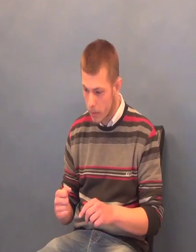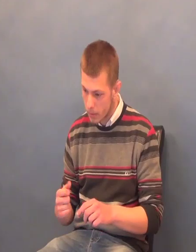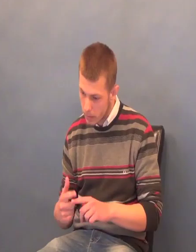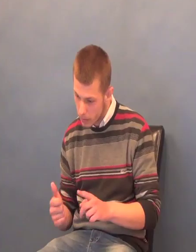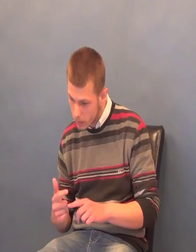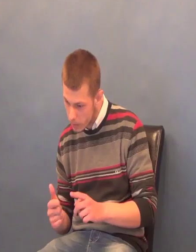Dwudziesty pierwszy, dwudziesty pierwszy.